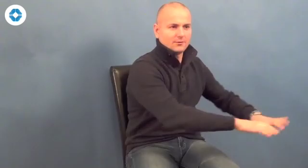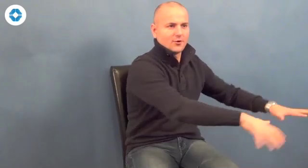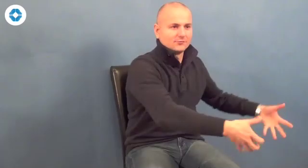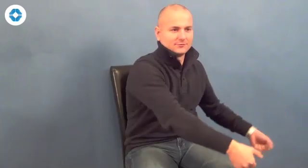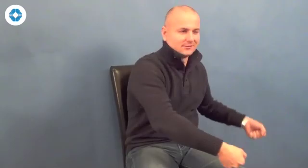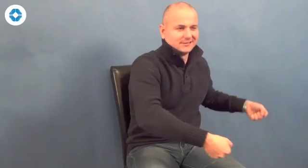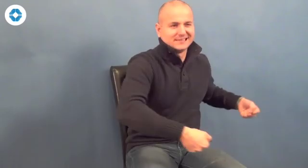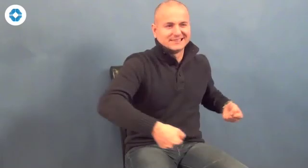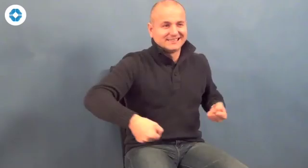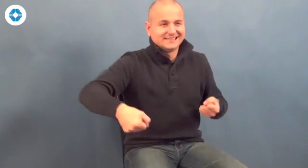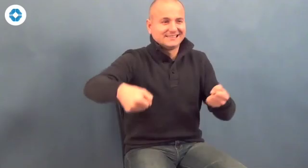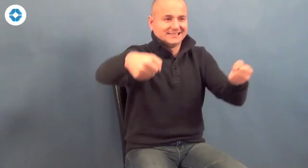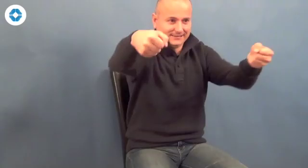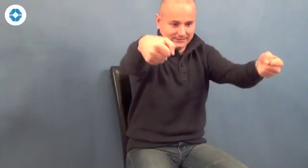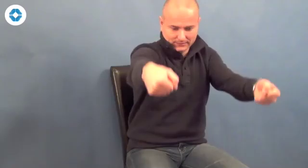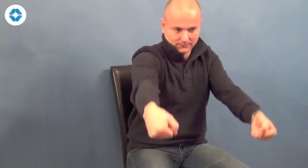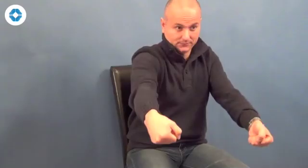Niesie go i stawia na rowerze.